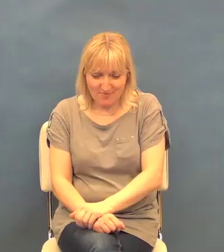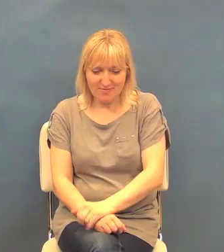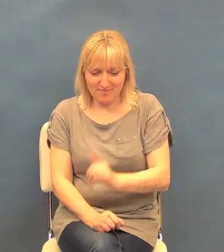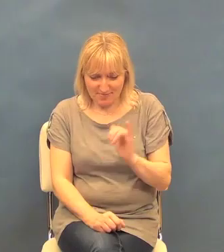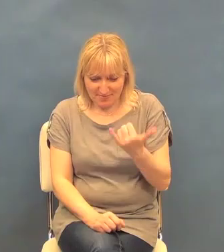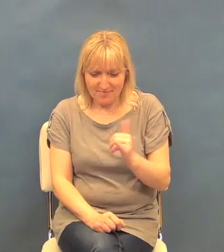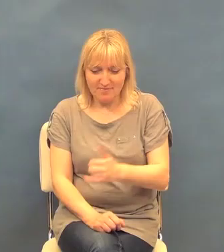Tak.